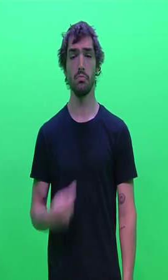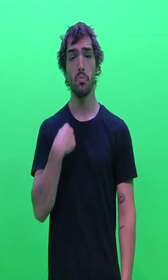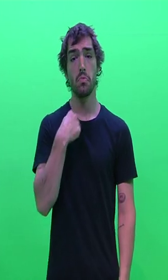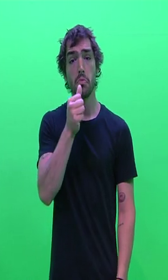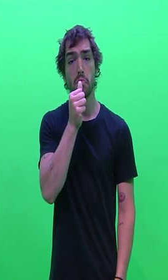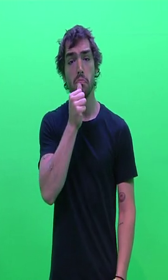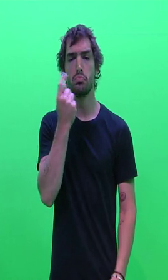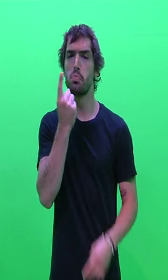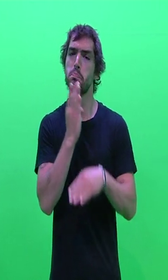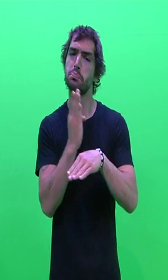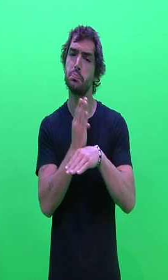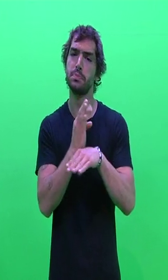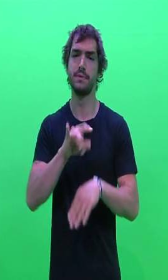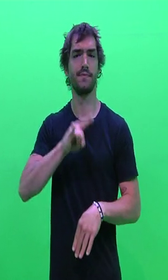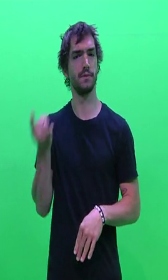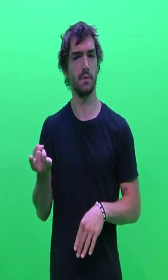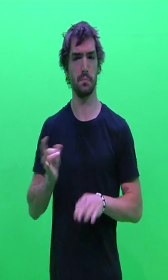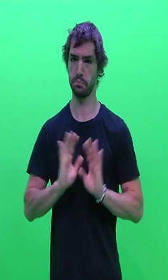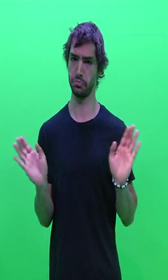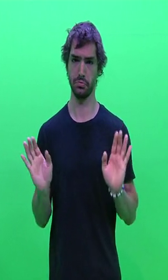Només bec els caps de setmana i ja està.